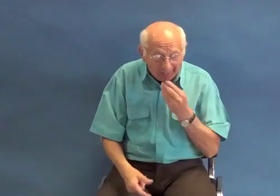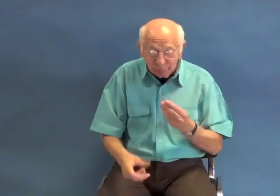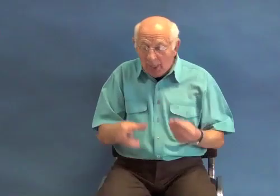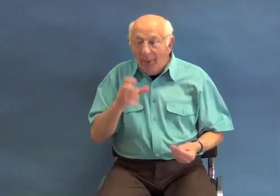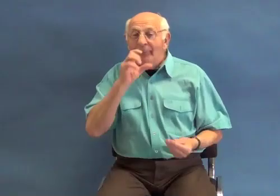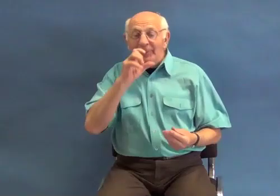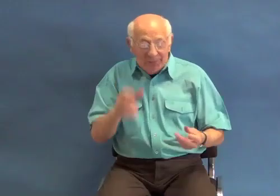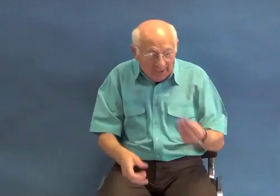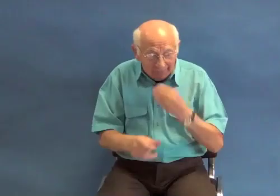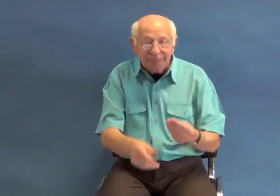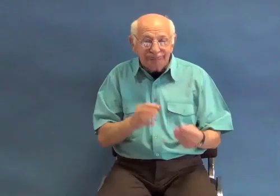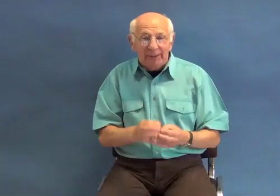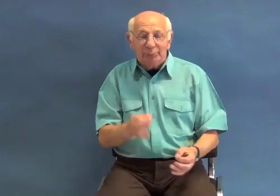Jeść i pić.